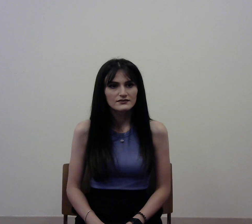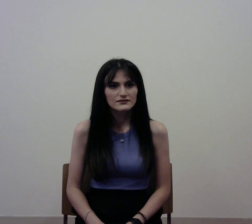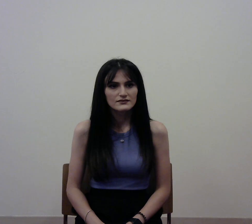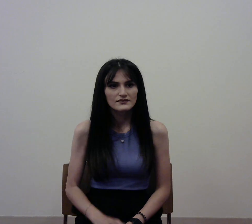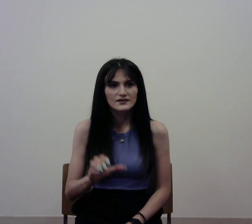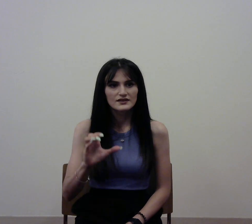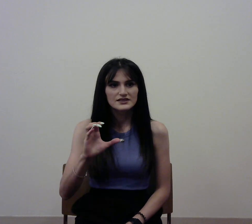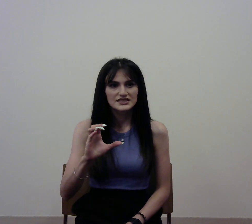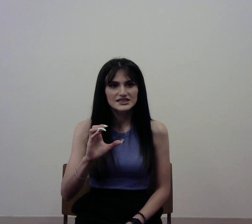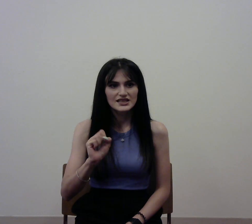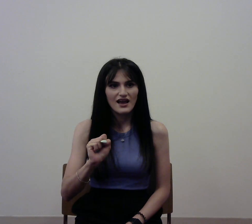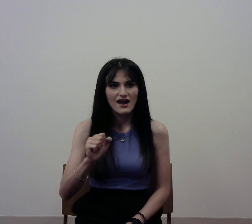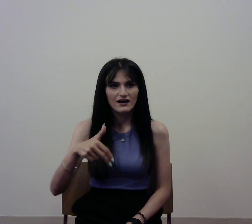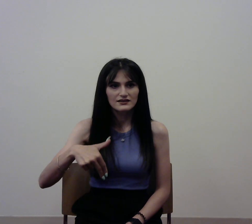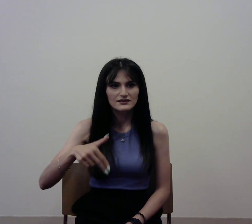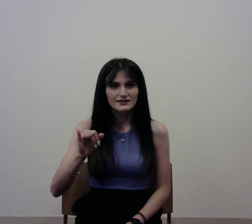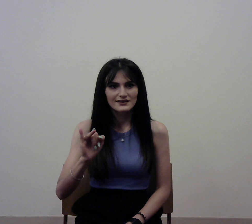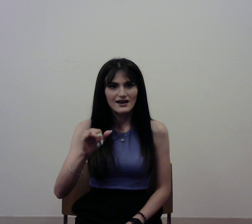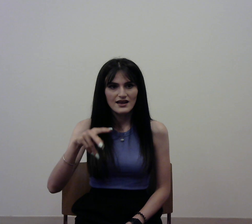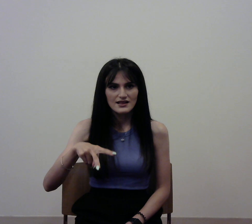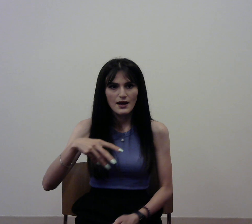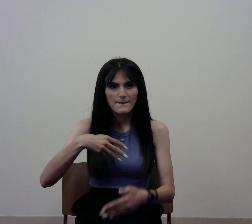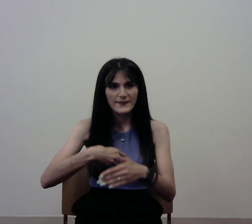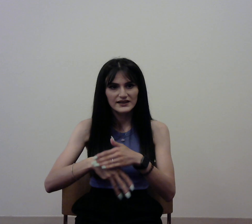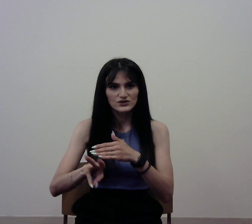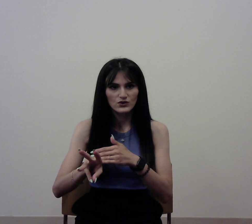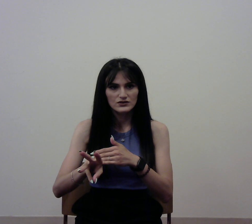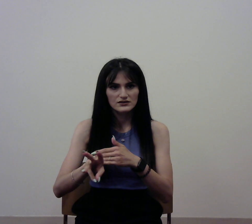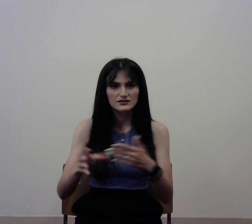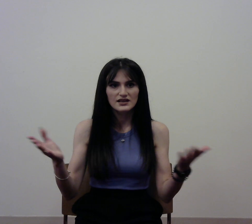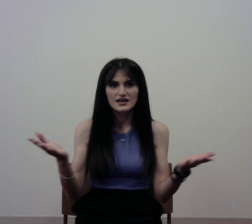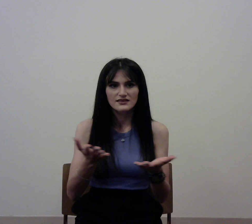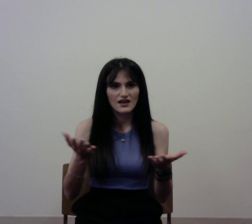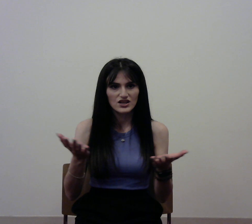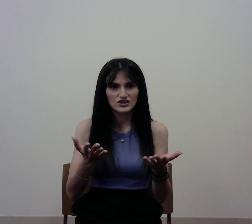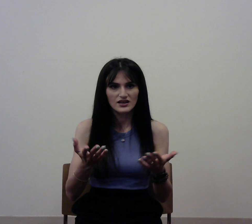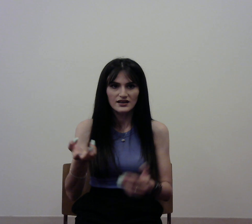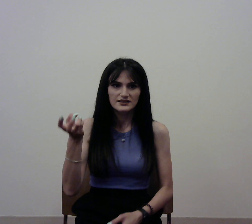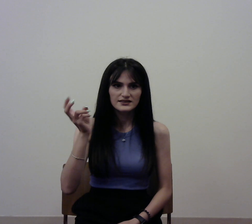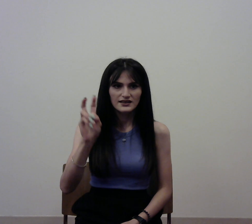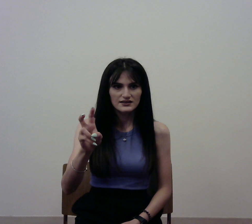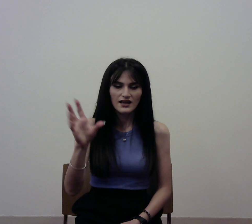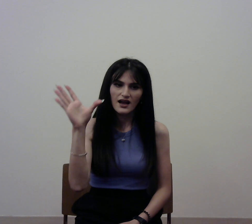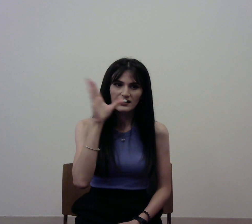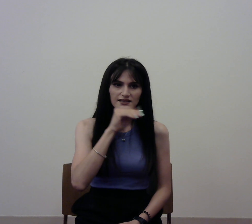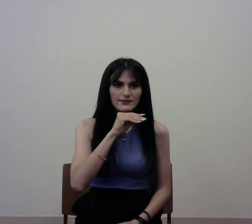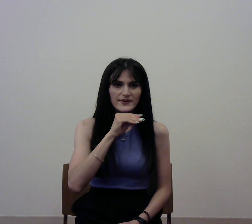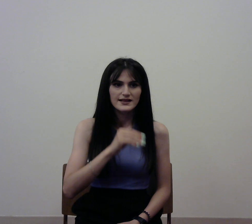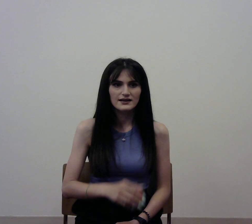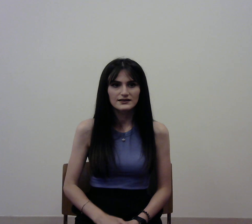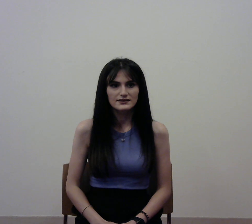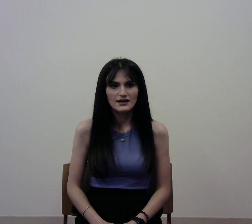Sahil metrosuna necə gedə bilərəm?